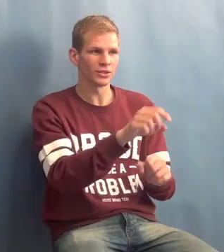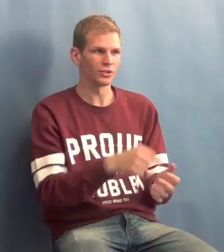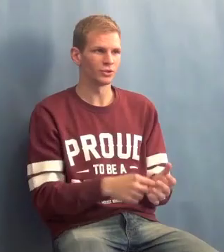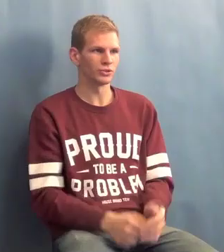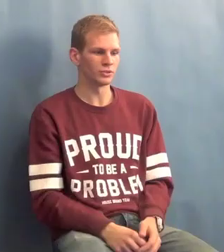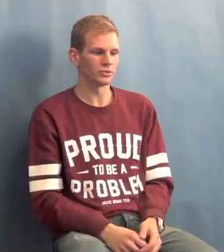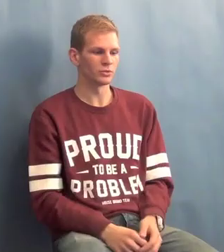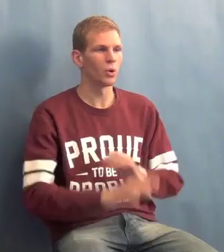Tak, o to chodzi.